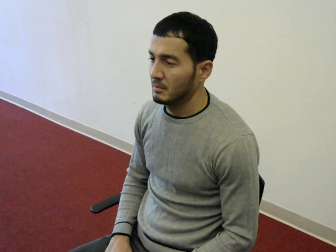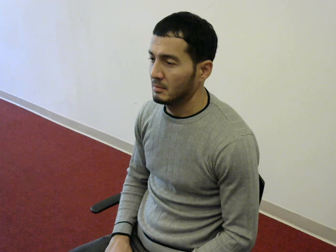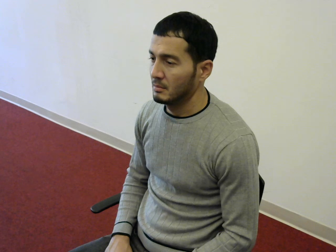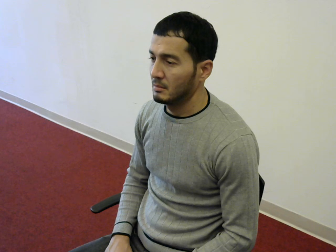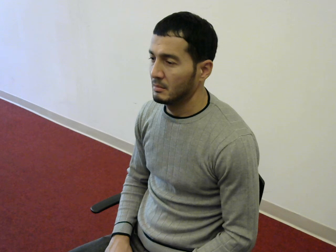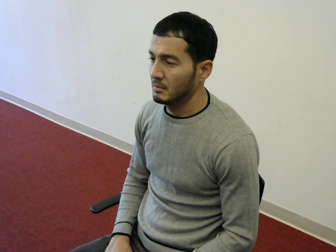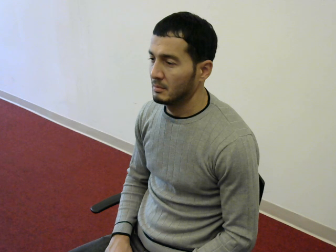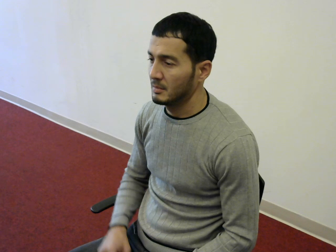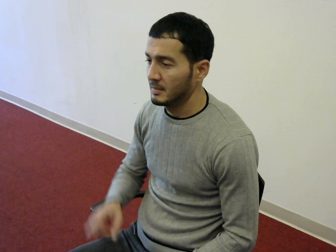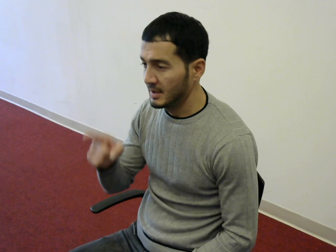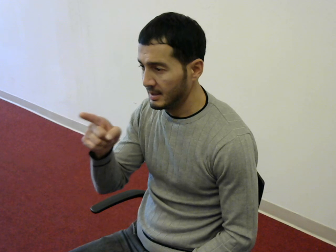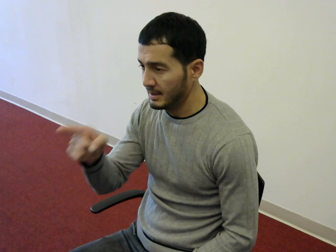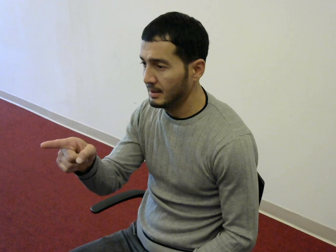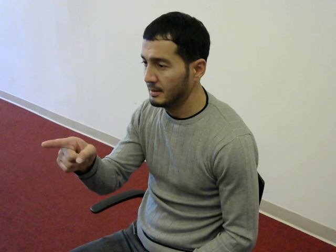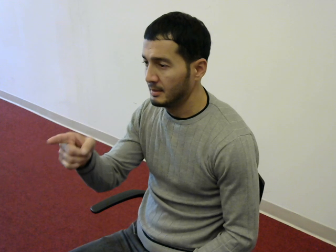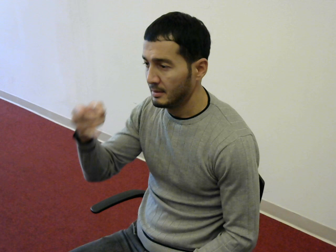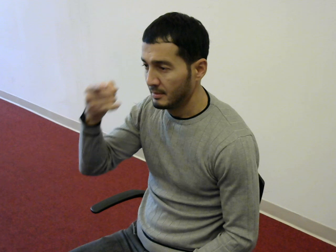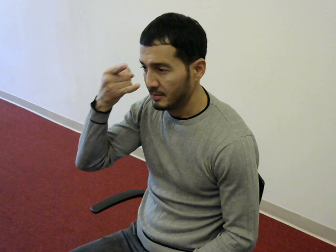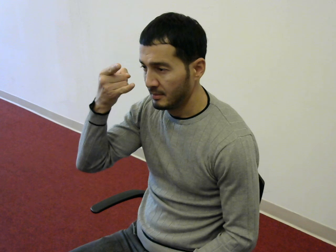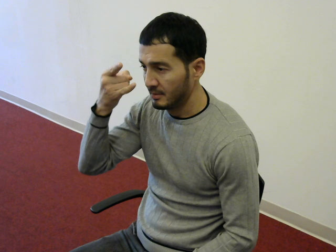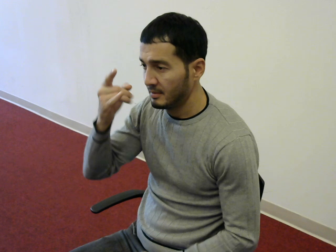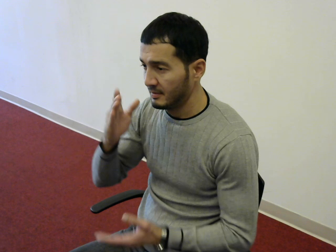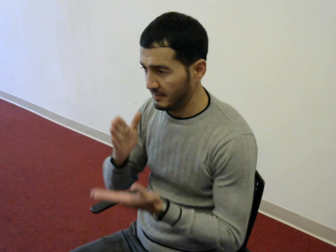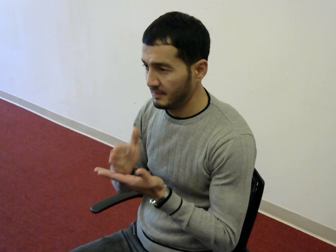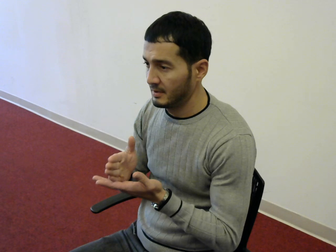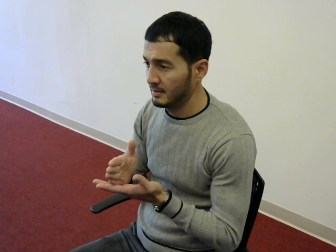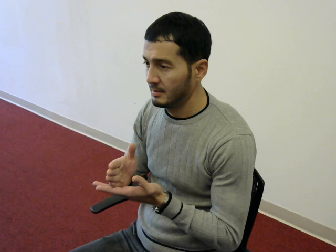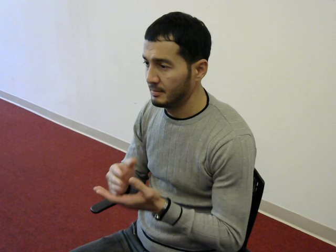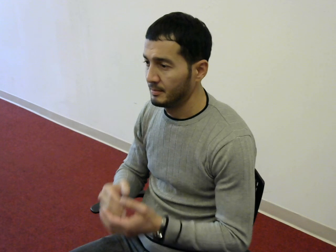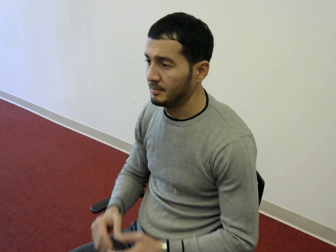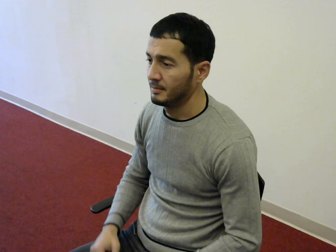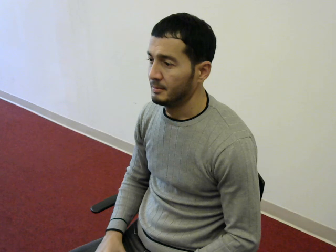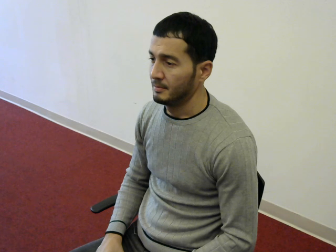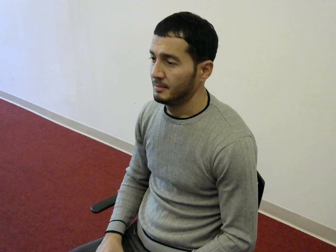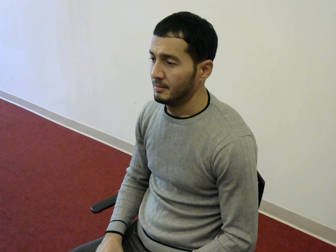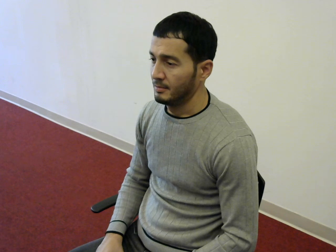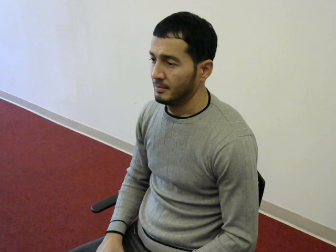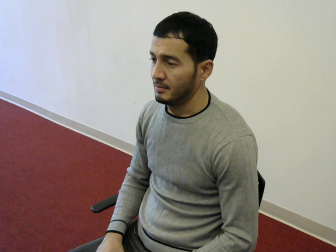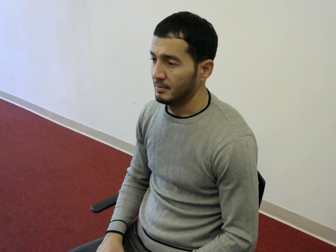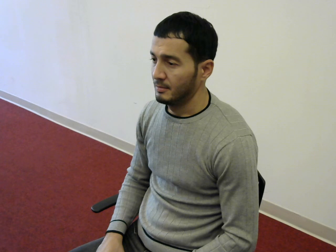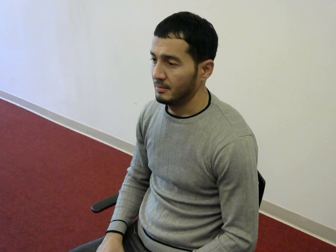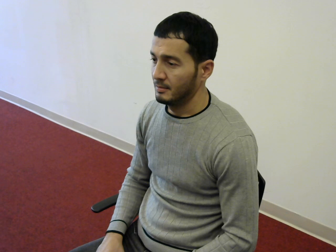Sənin instagramın var?